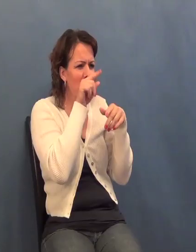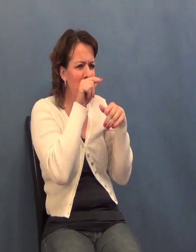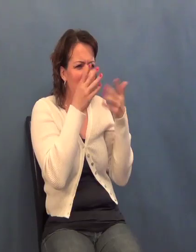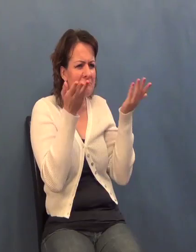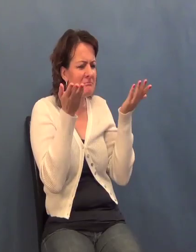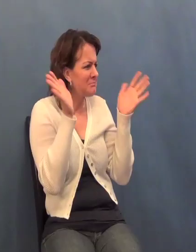To ptak?